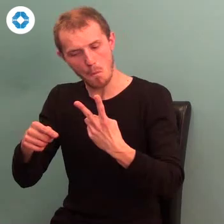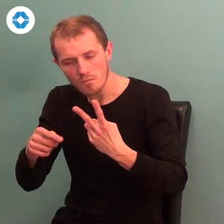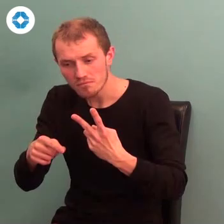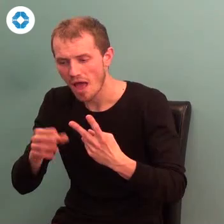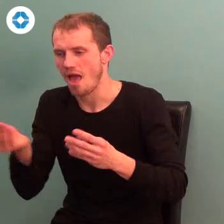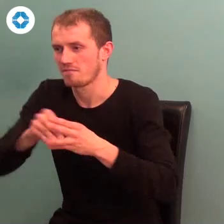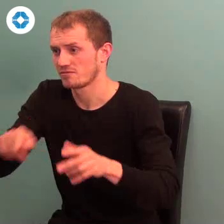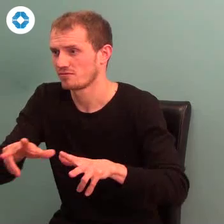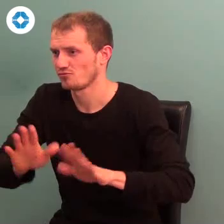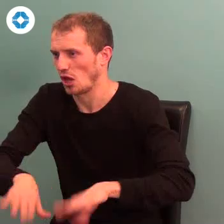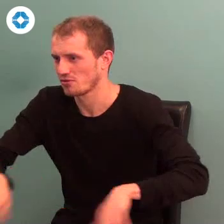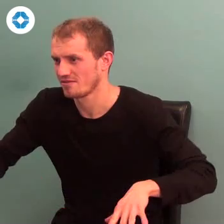A dodatkowo są z nimi dzieci.